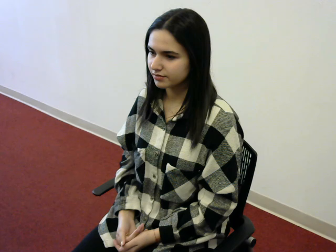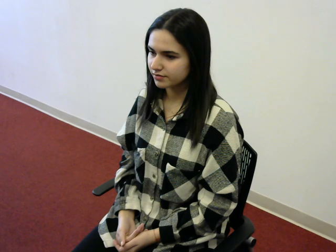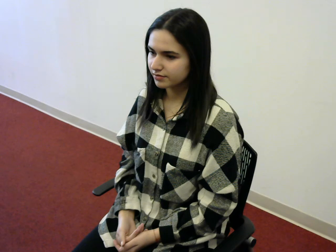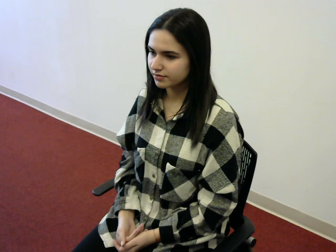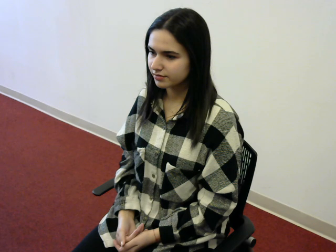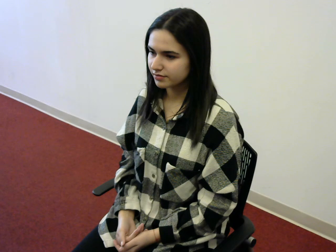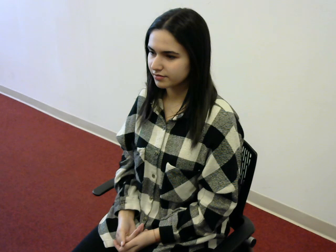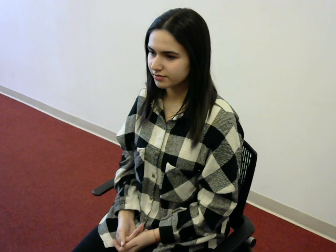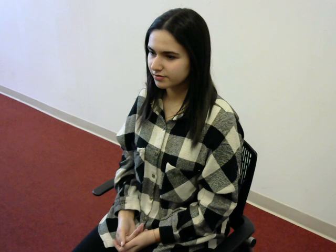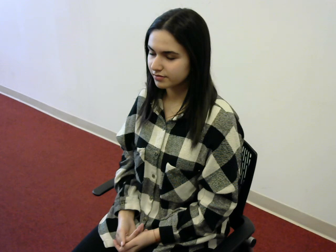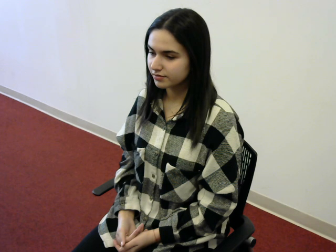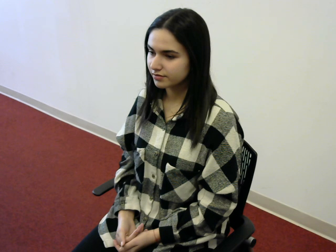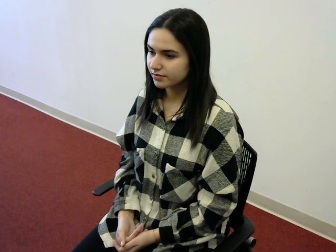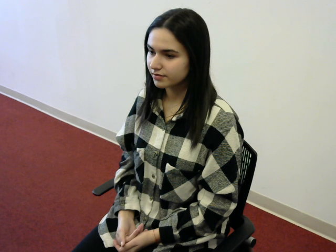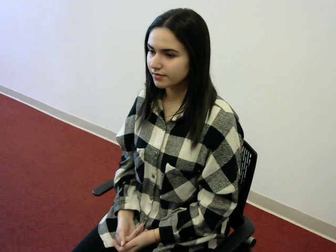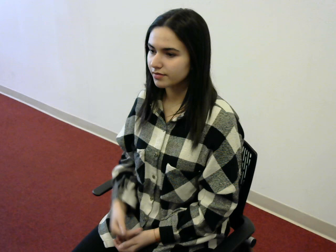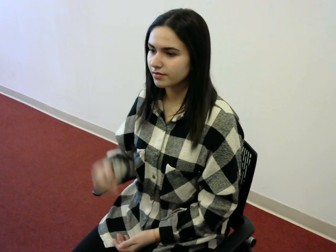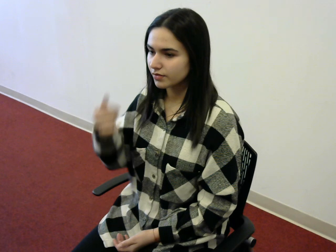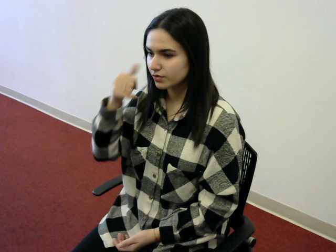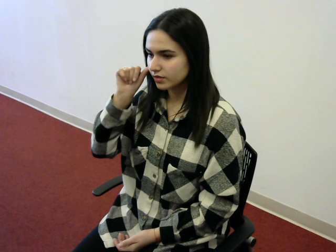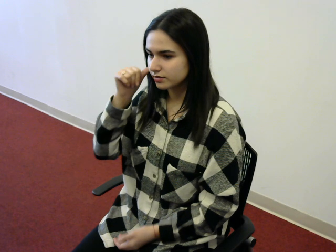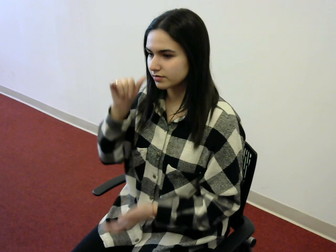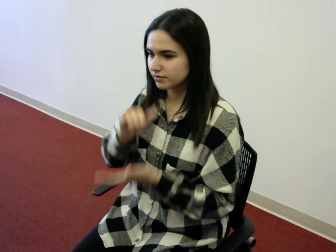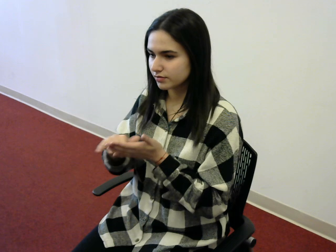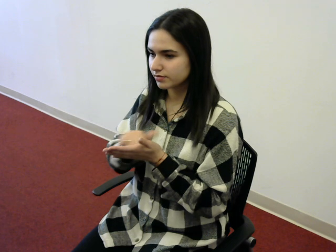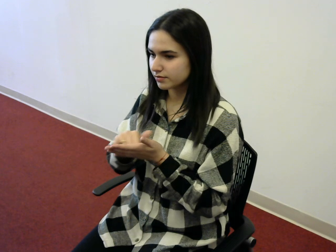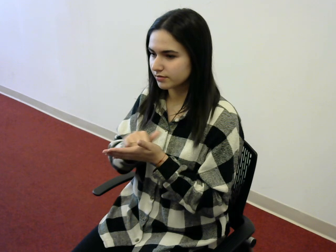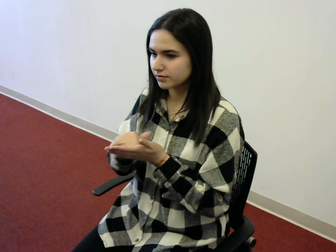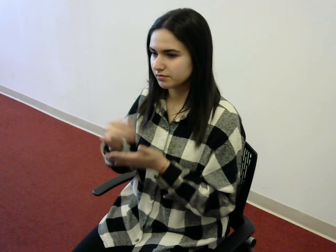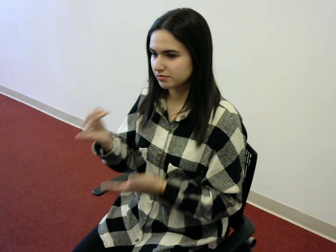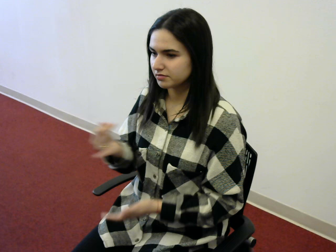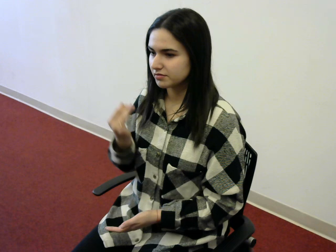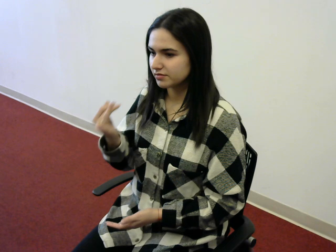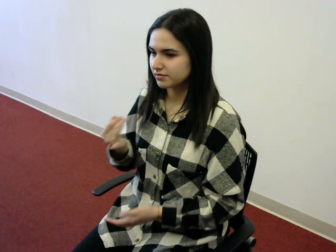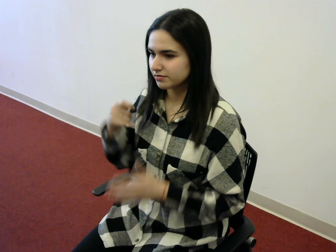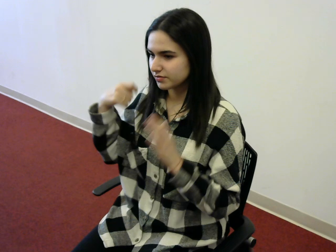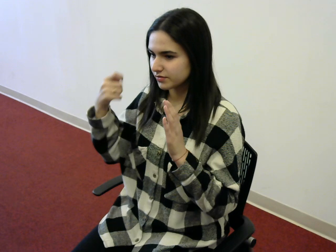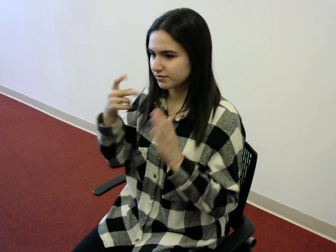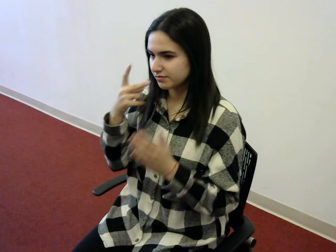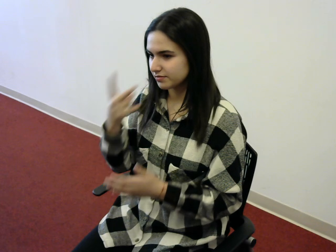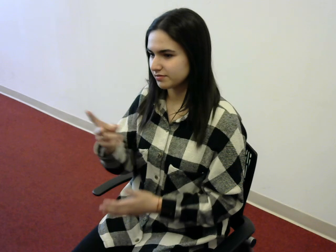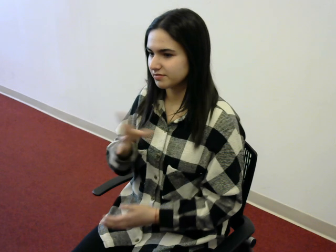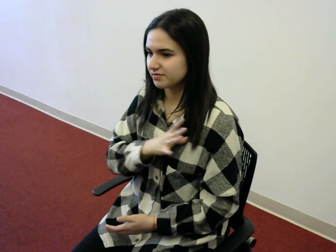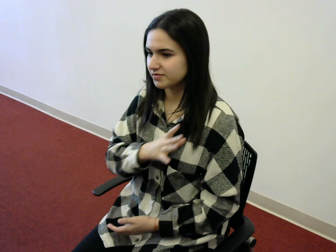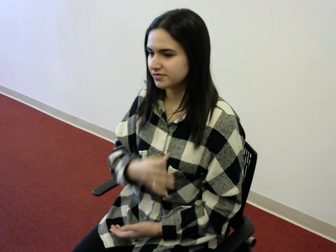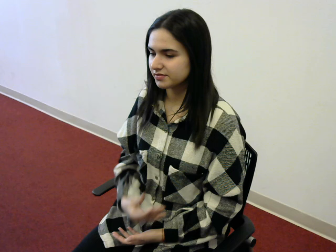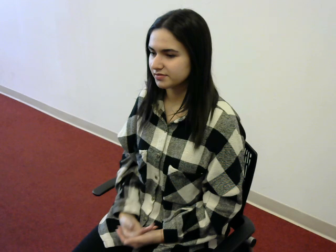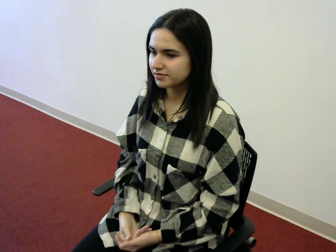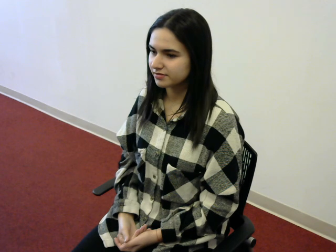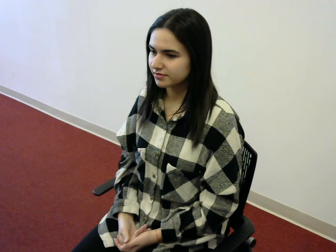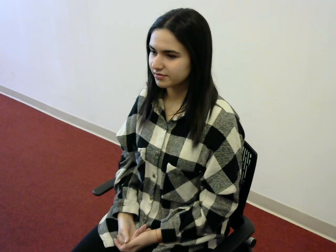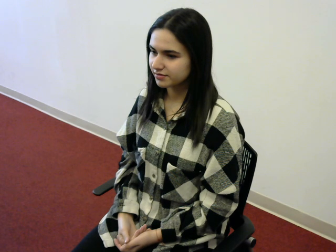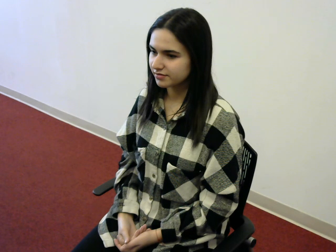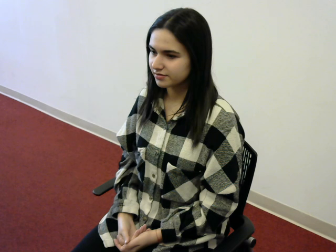Dünən YouTube da maraqlı videoya baxmışam